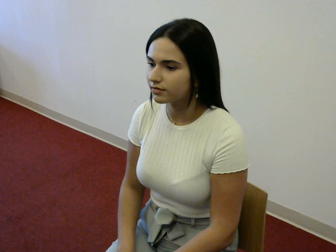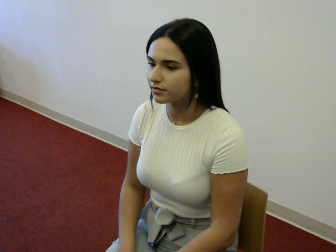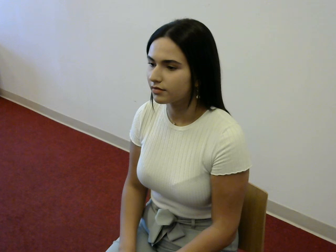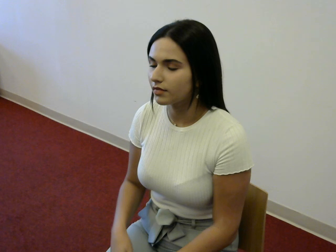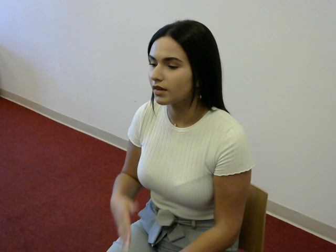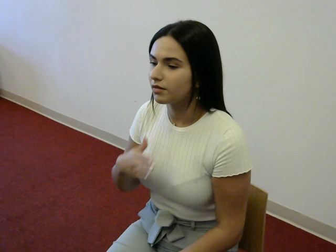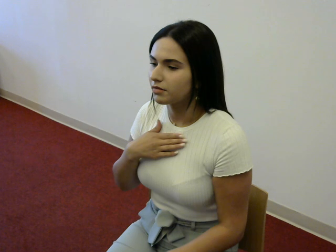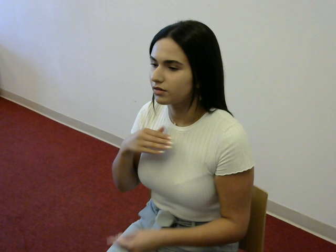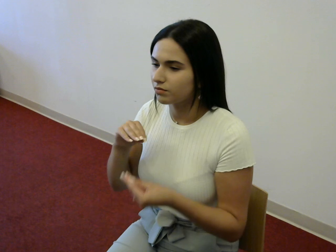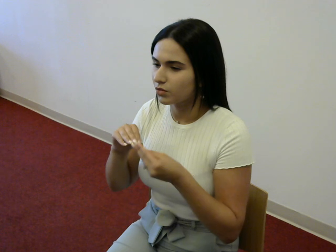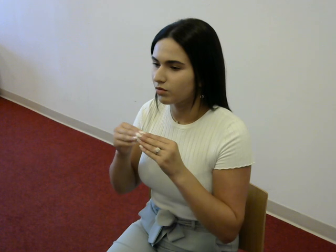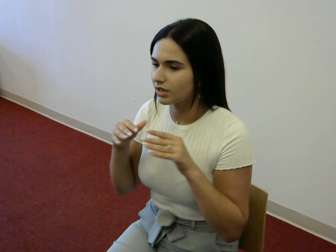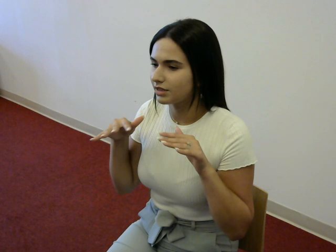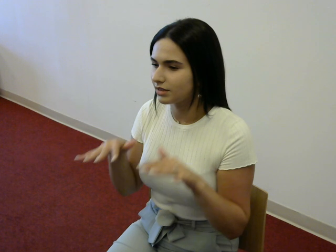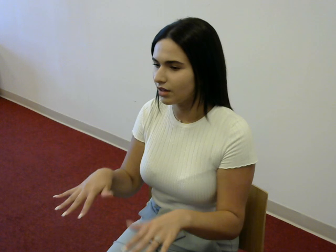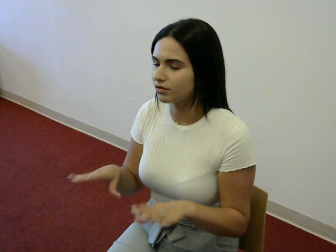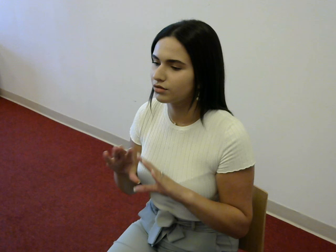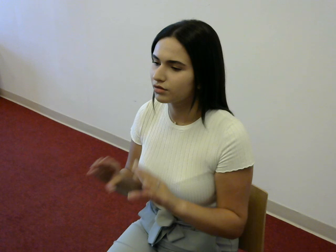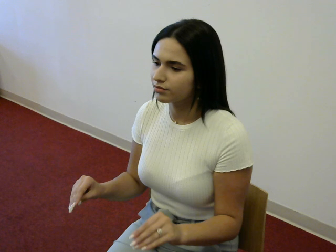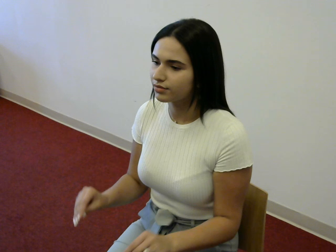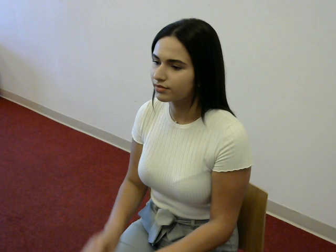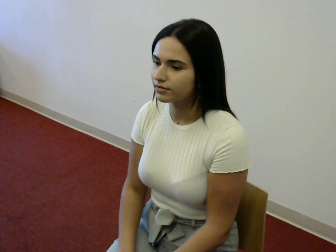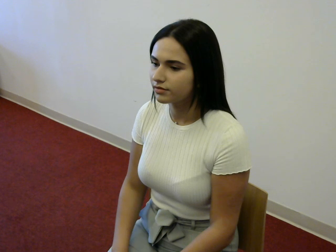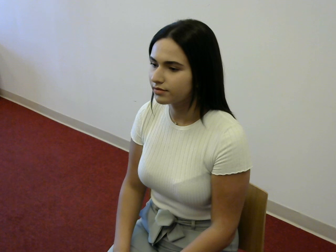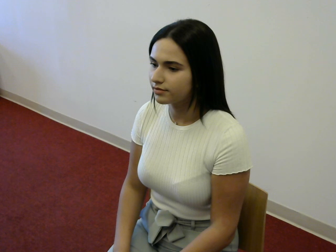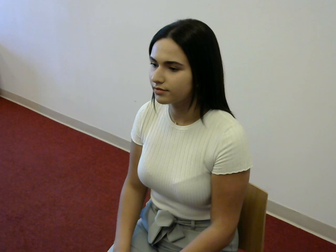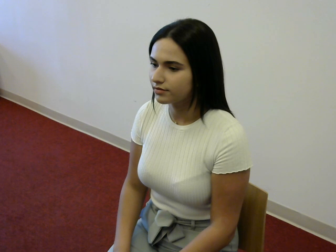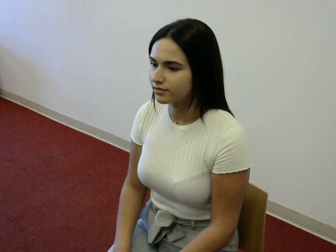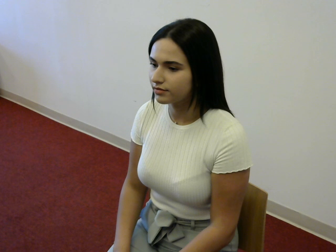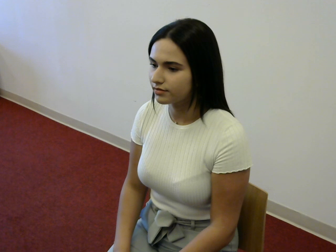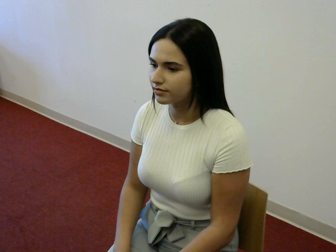Mənim problemim həll olundu